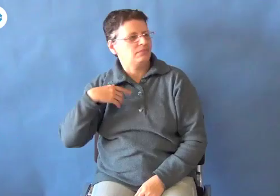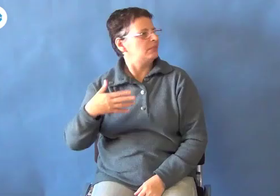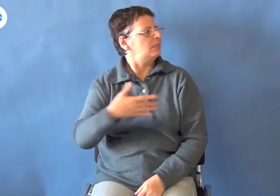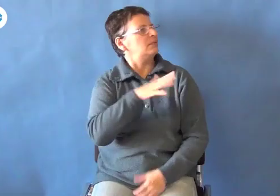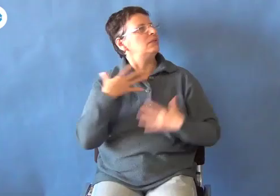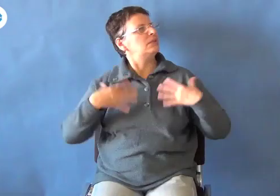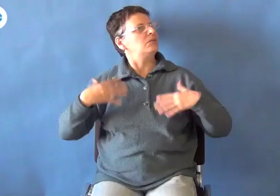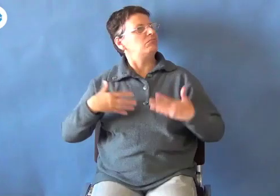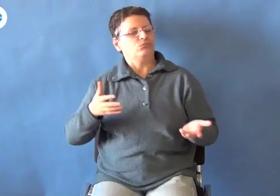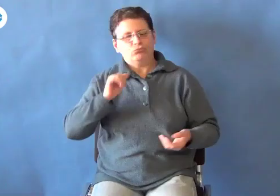Chciałam się wykąpać.